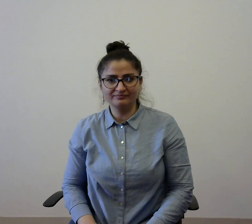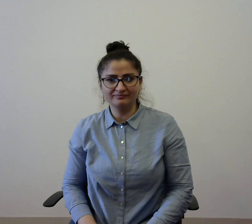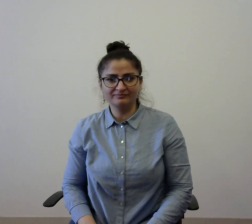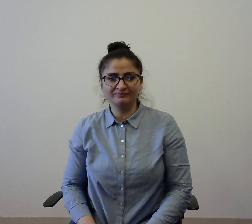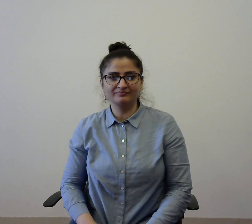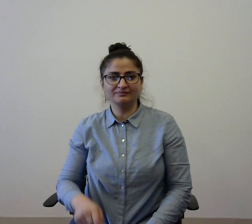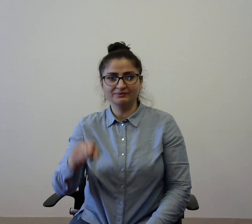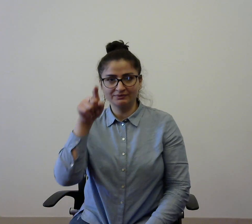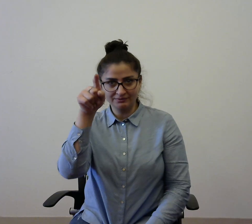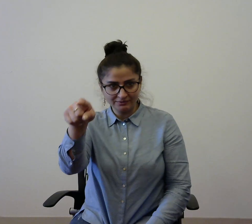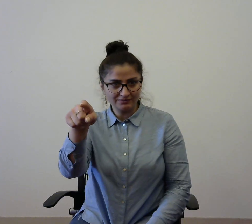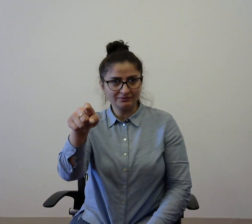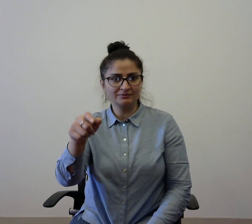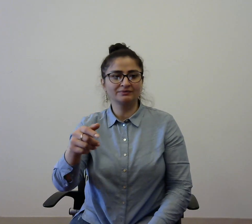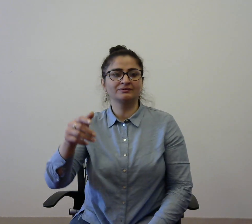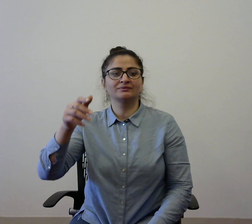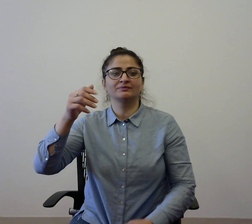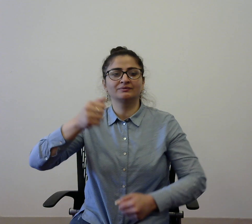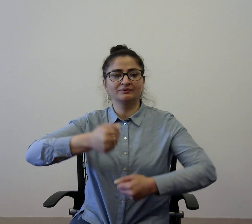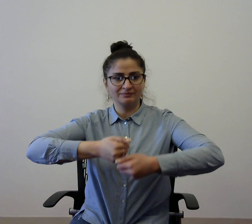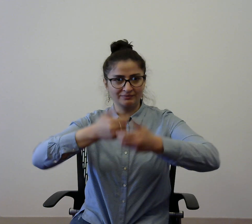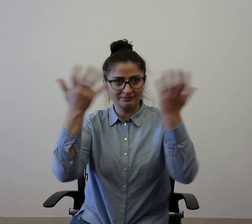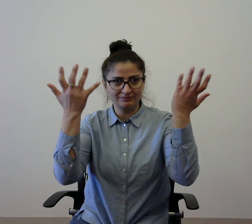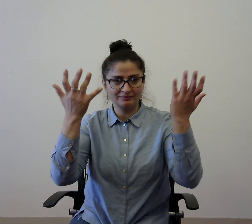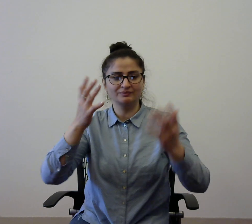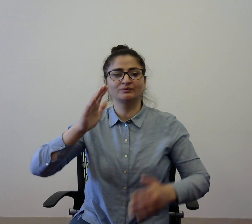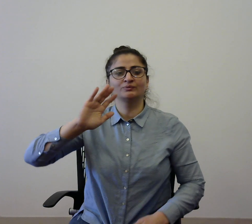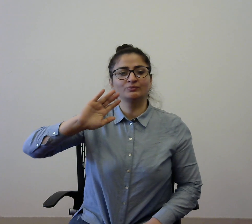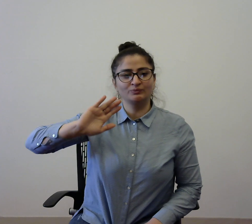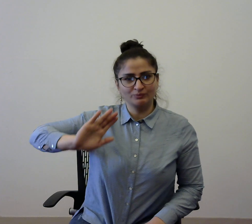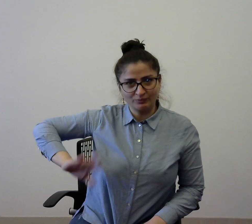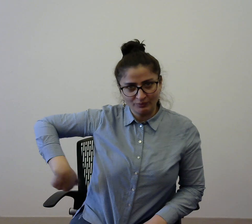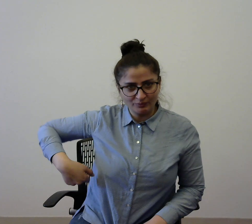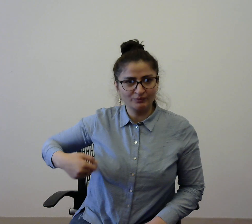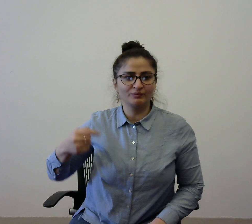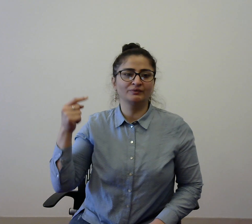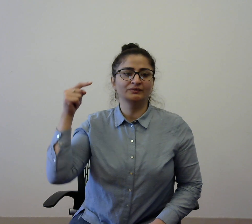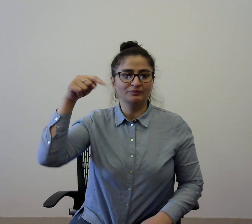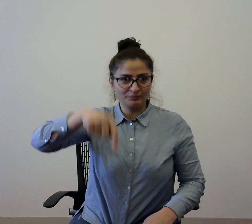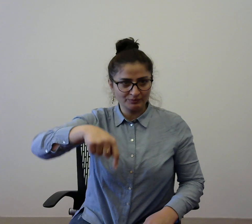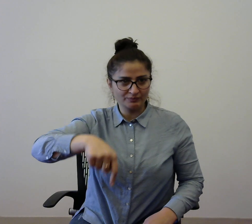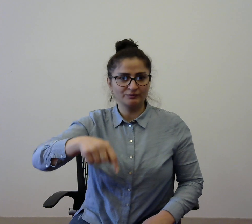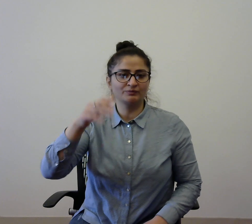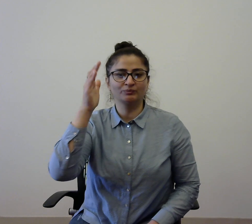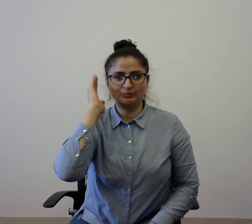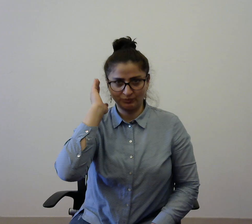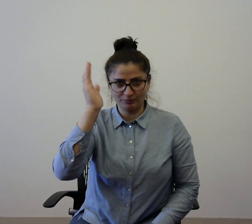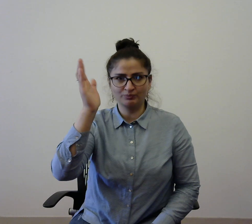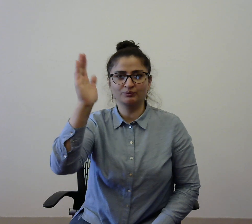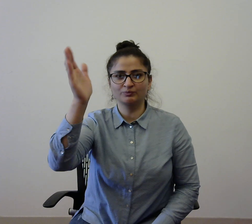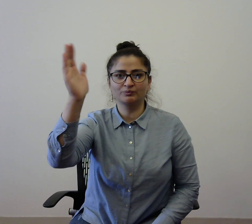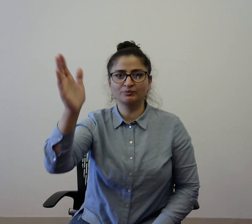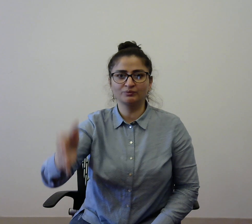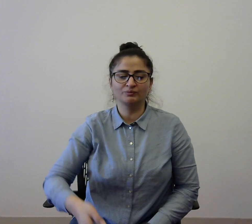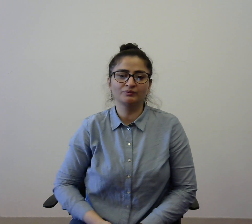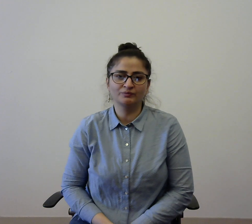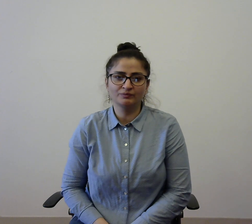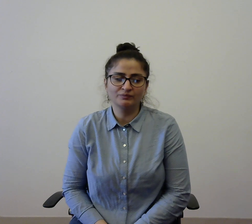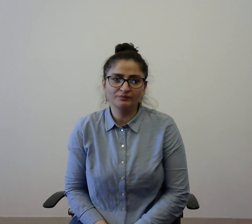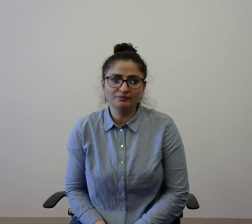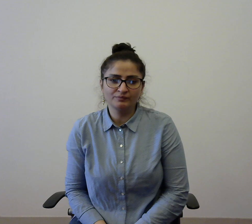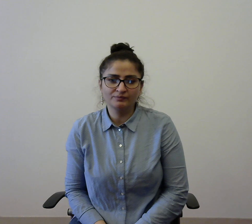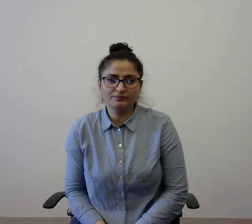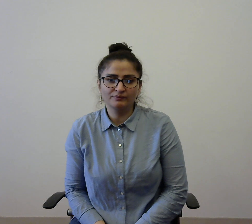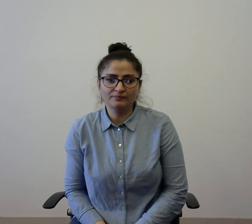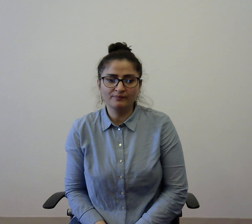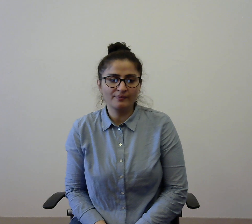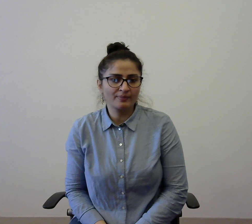Siz günortadan sonra burda olacaqsınızmı?